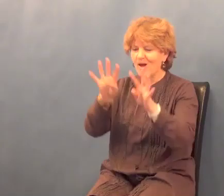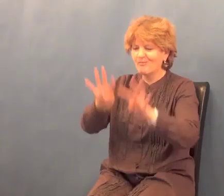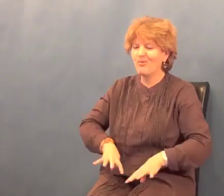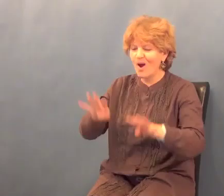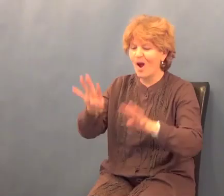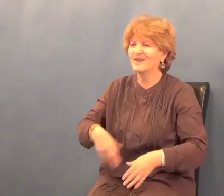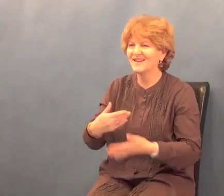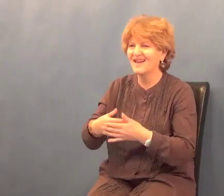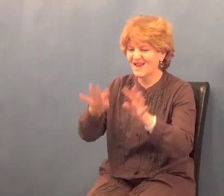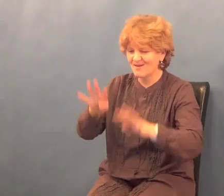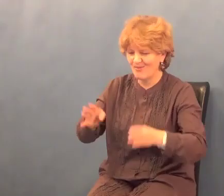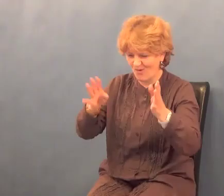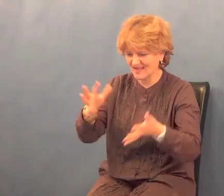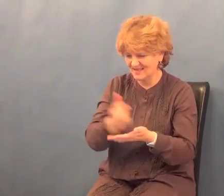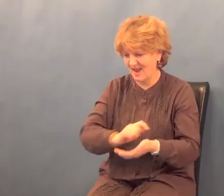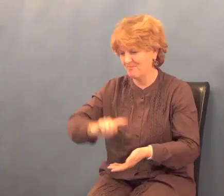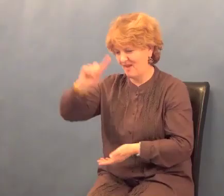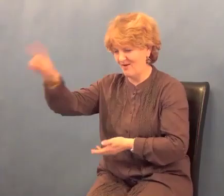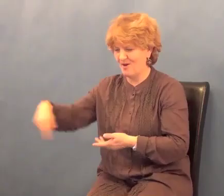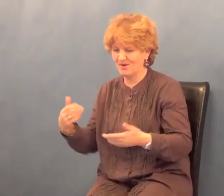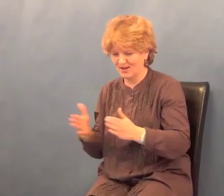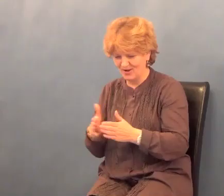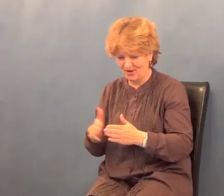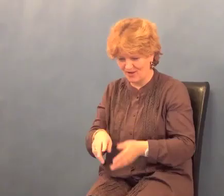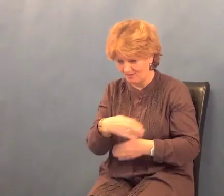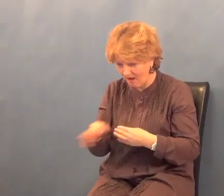Stąd ten płot, zabrał go do domu.